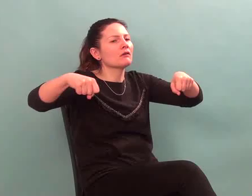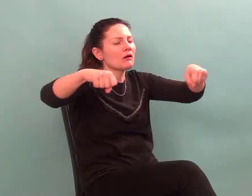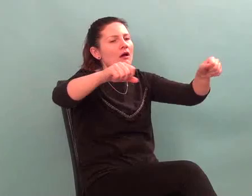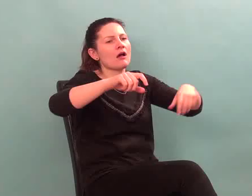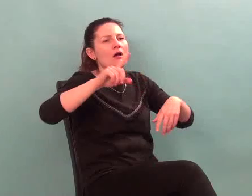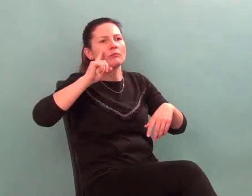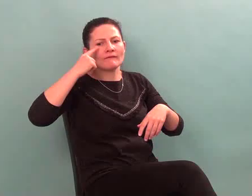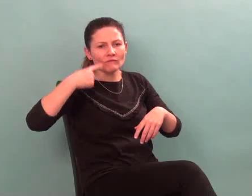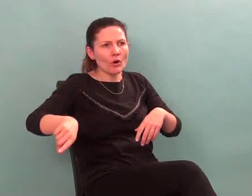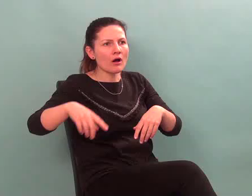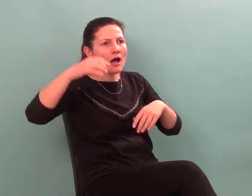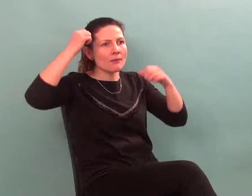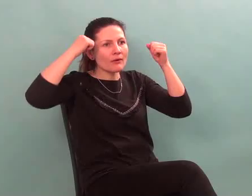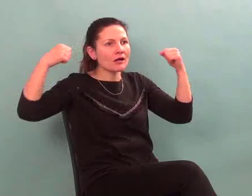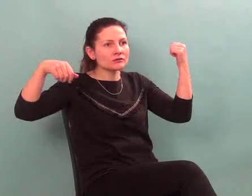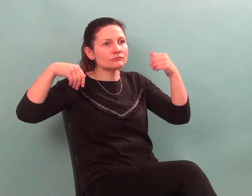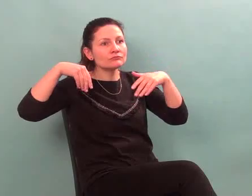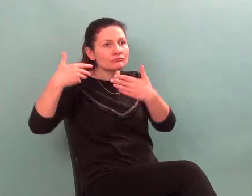A jeden z chłopców zauważa leżący kapelusz, ktoś go zgubił.